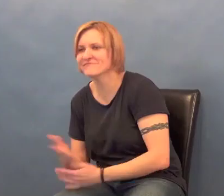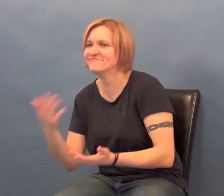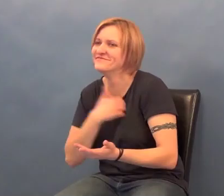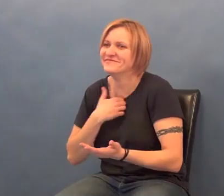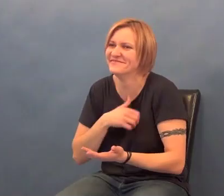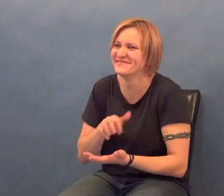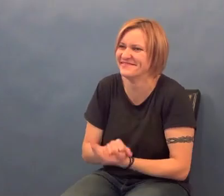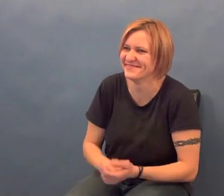Przykro mi, jestem zajęta.